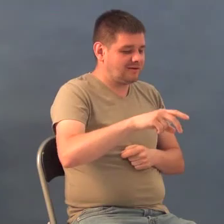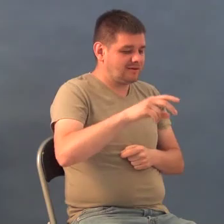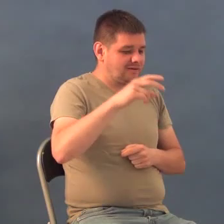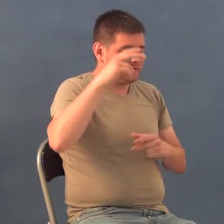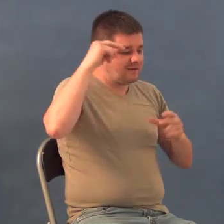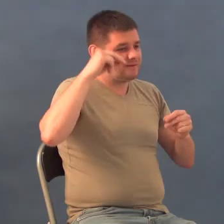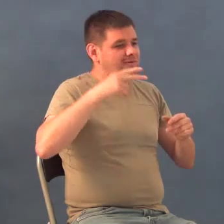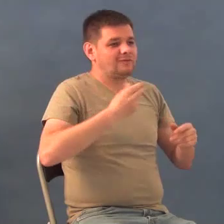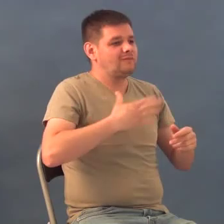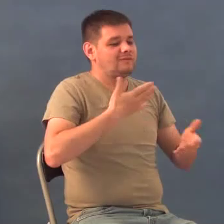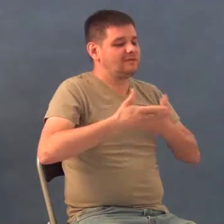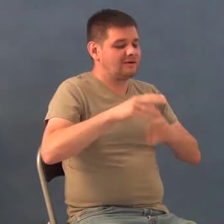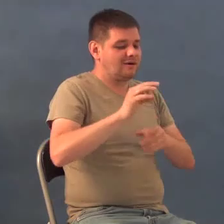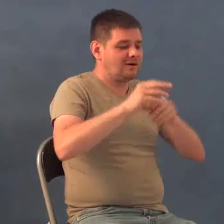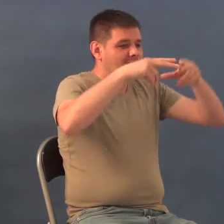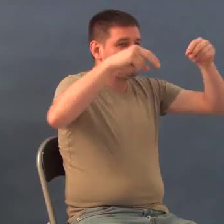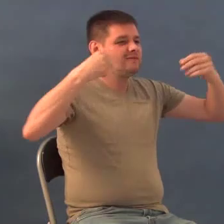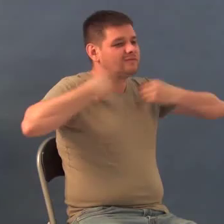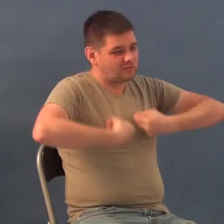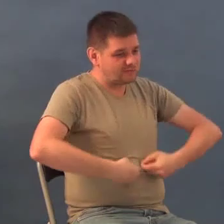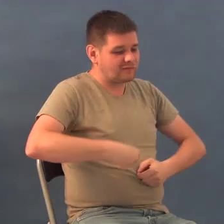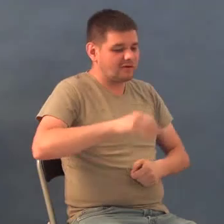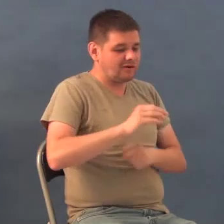Królik nic nie czuje, idzie dalej, a ma na sobie ubranie.